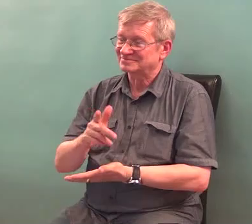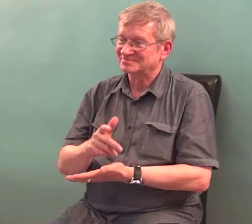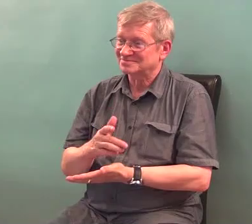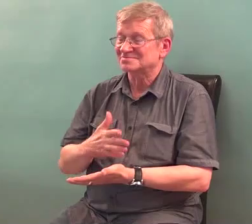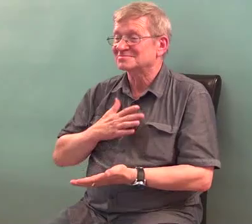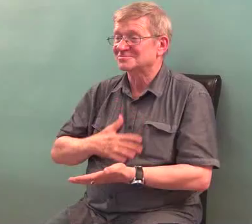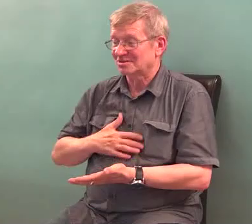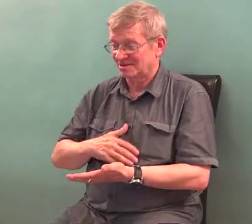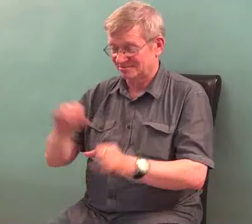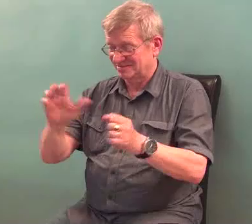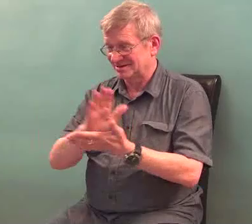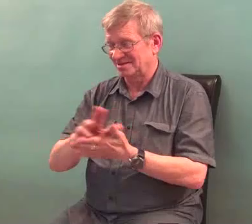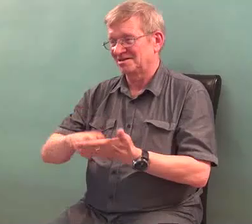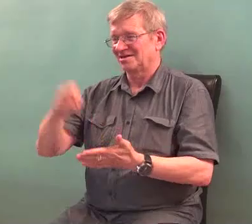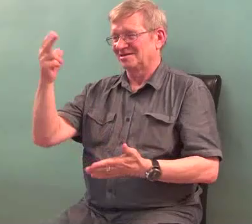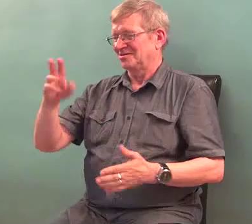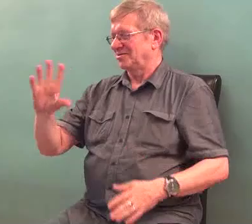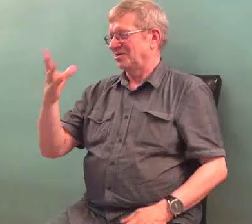W sobotę sprzątam do czysta, żeby na niedzielę ładnie wyglądało.